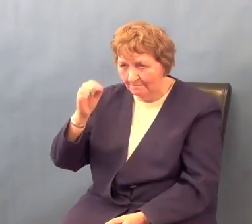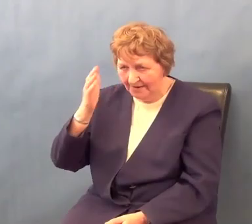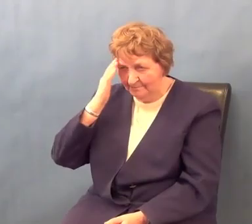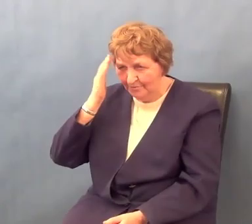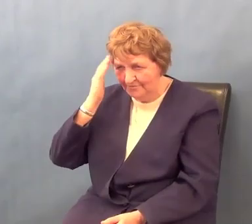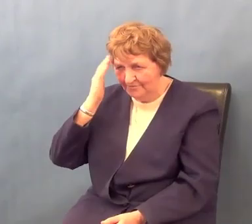Poznałaś.